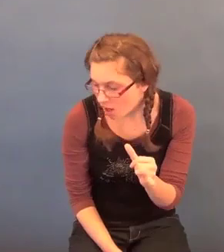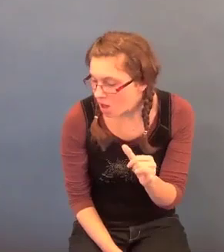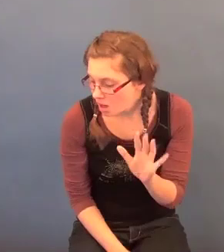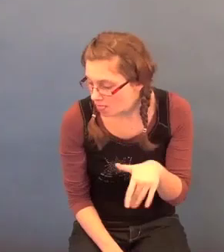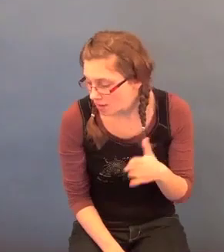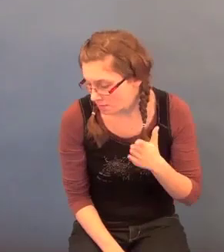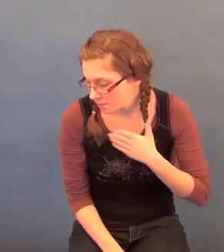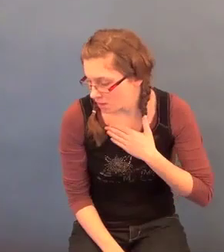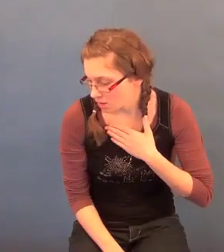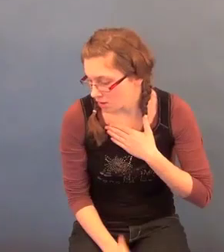Mam...